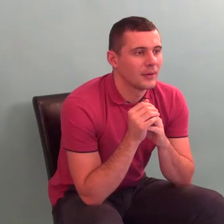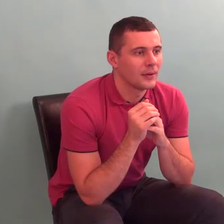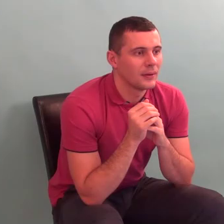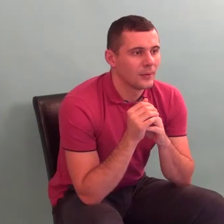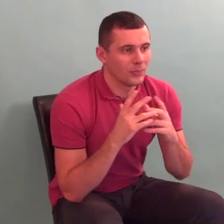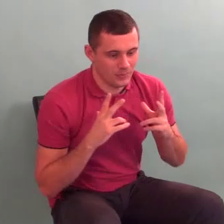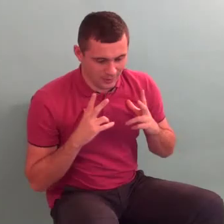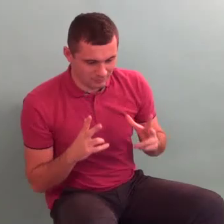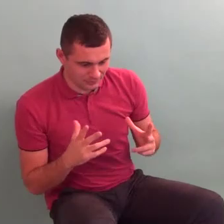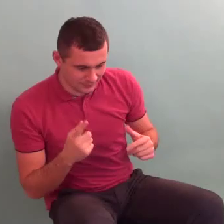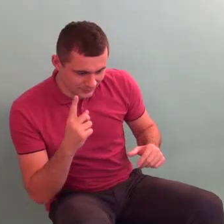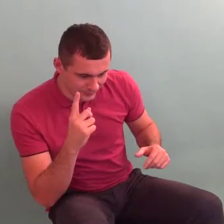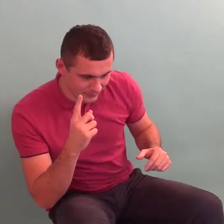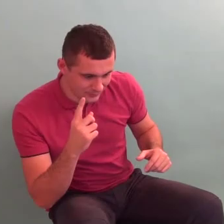Urlop. Czekaj...